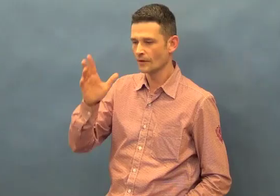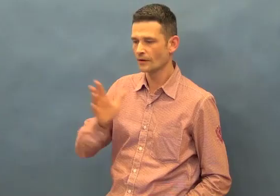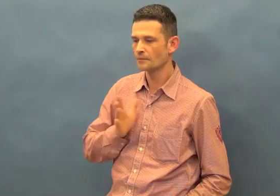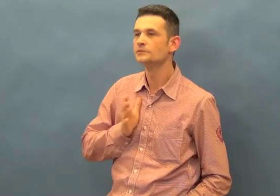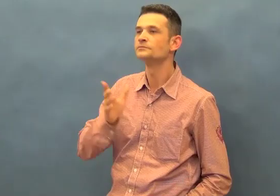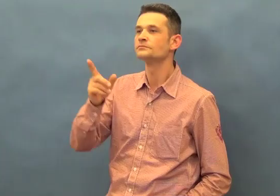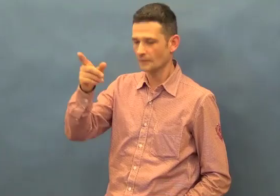Niebezpieczny.